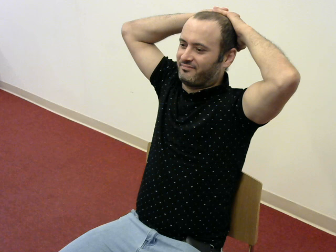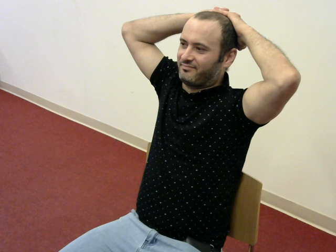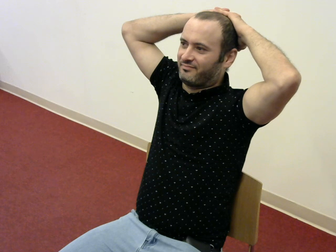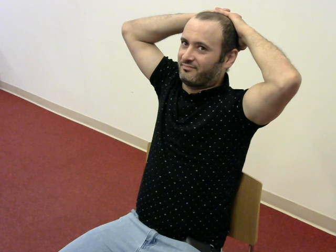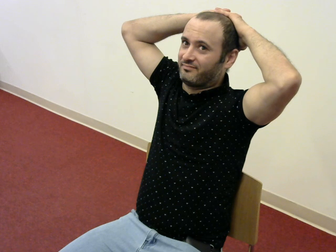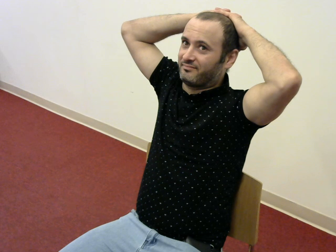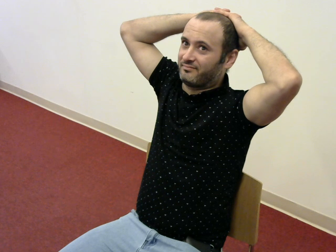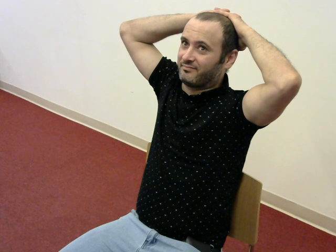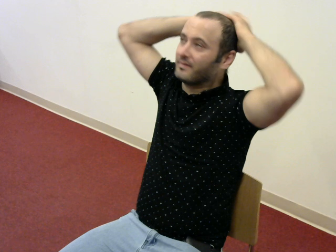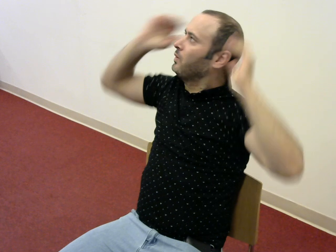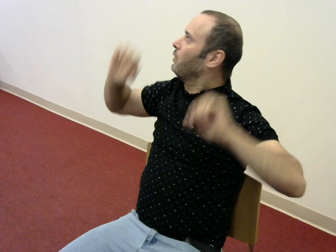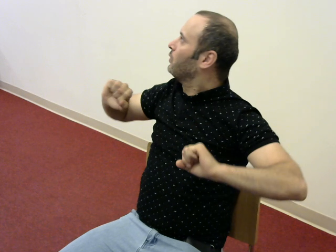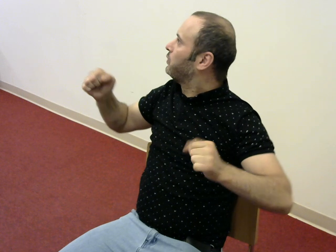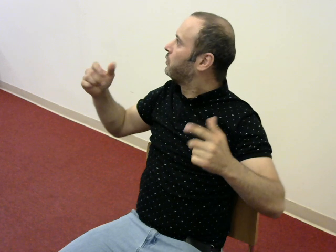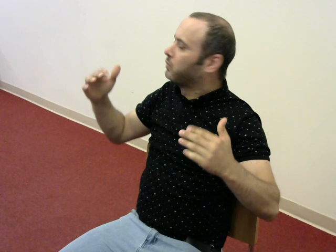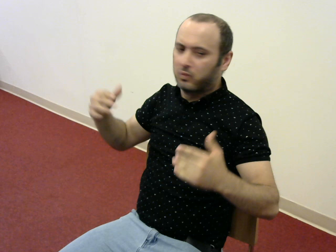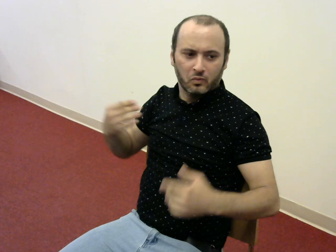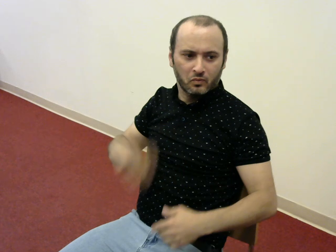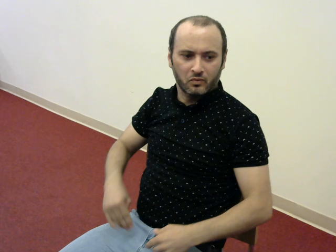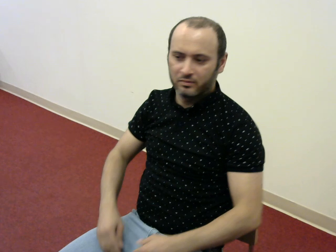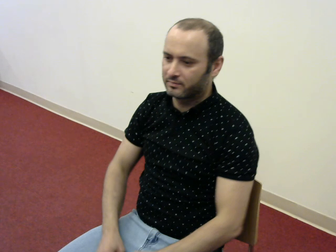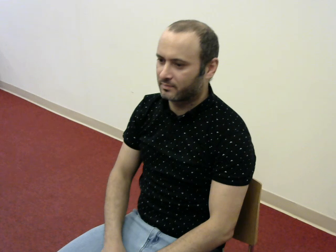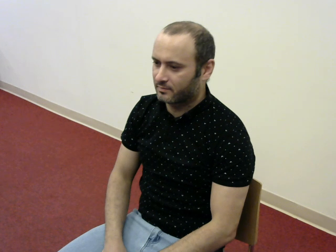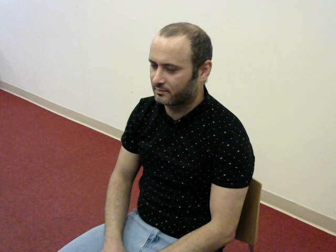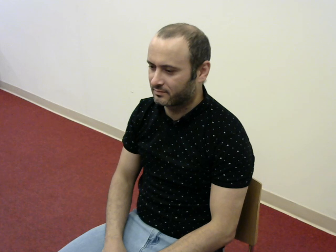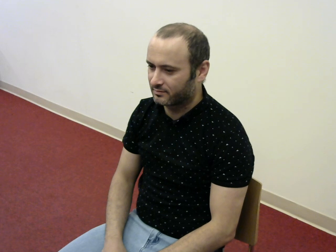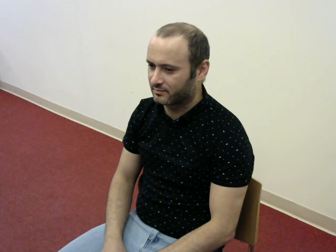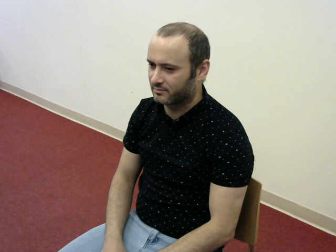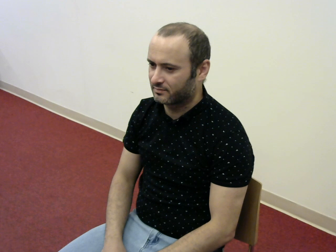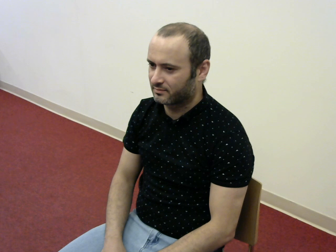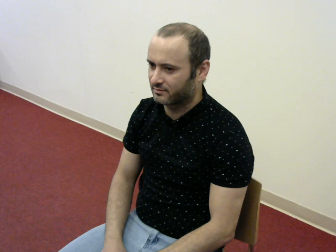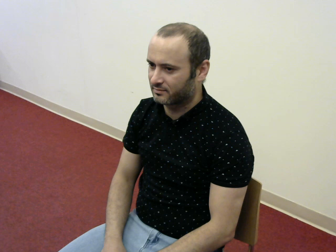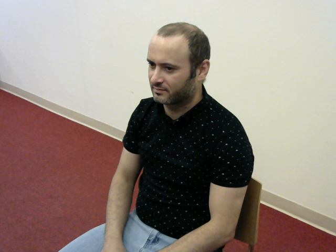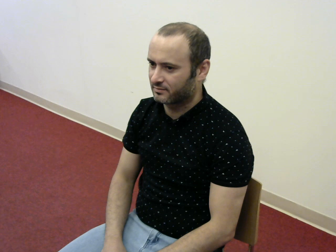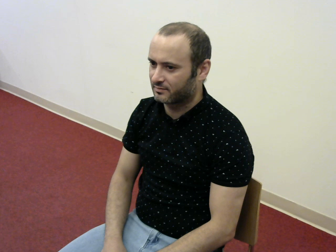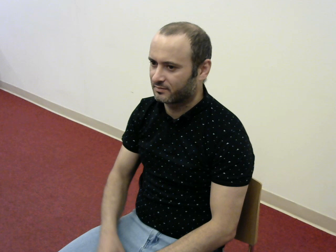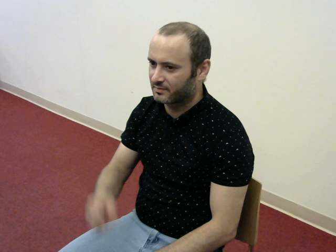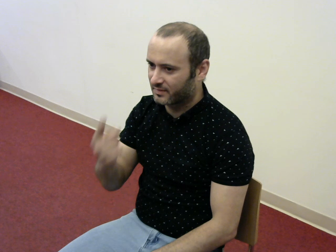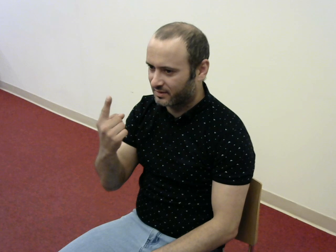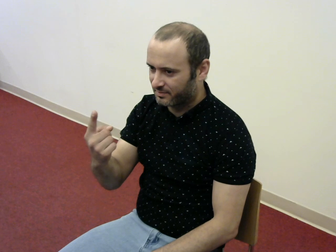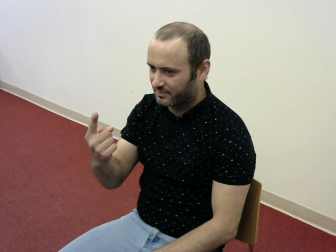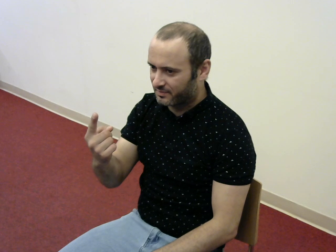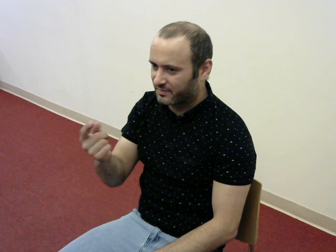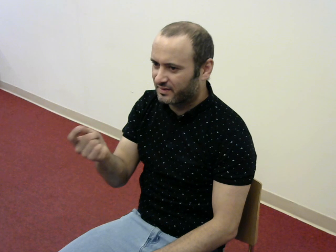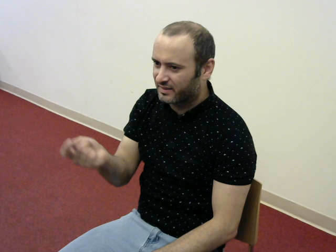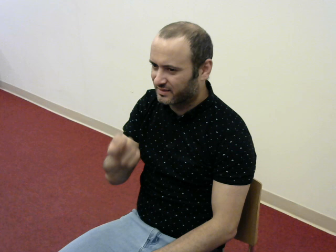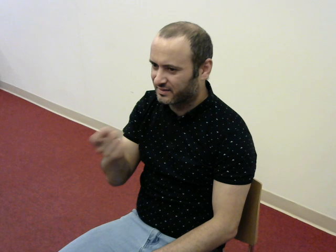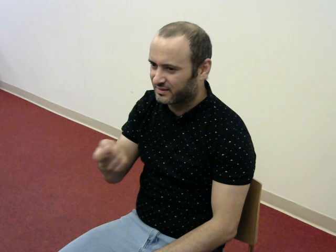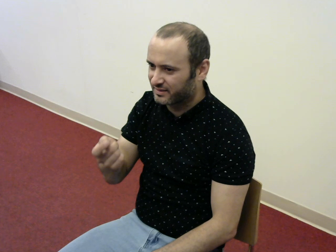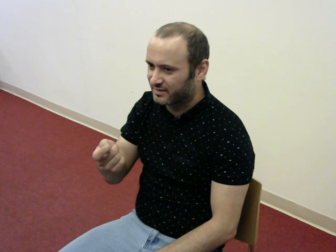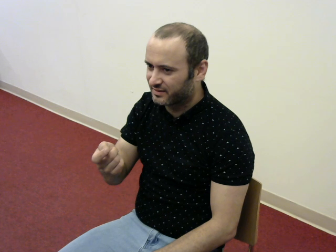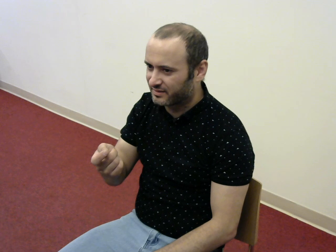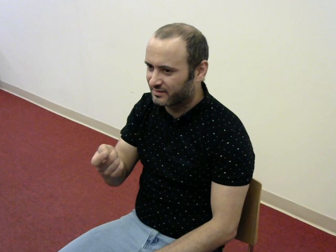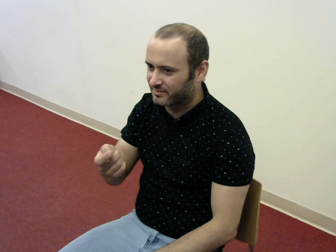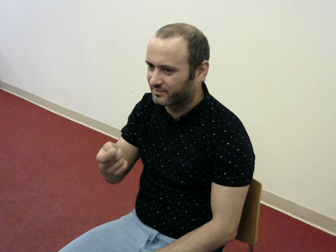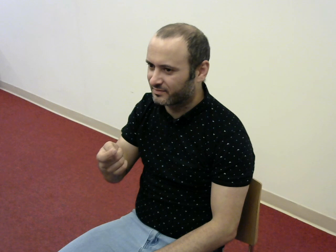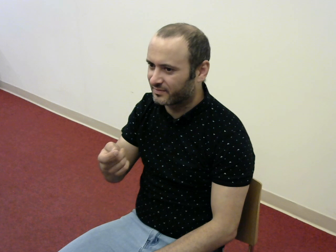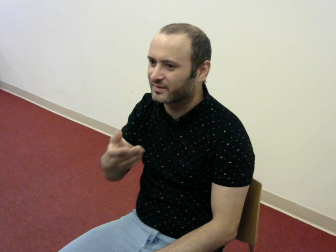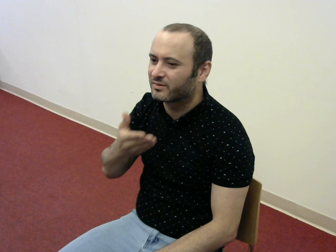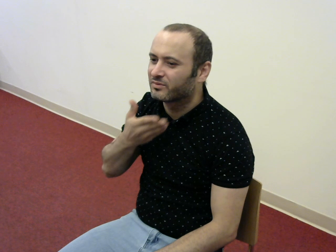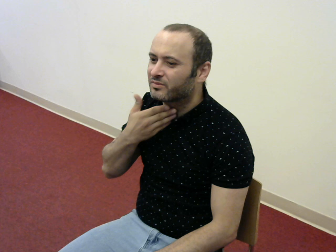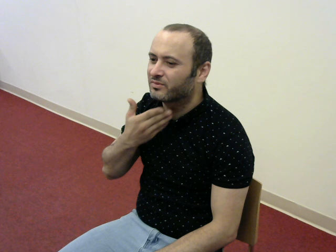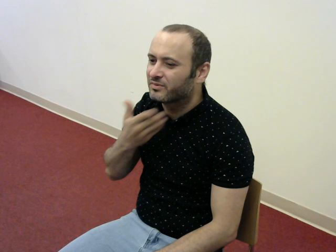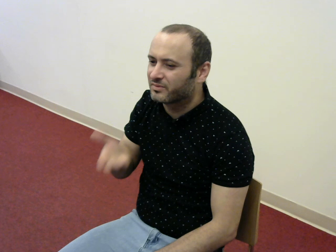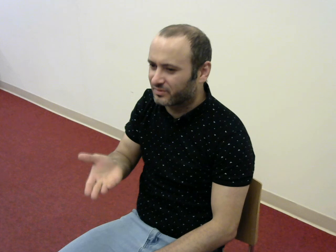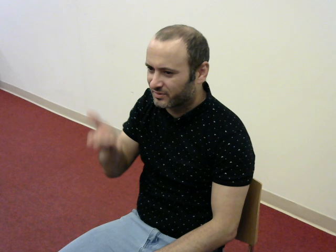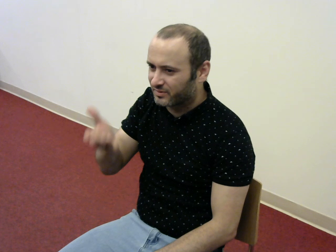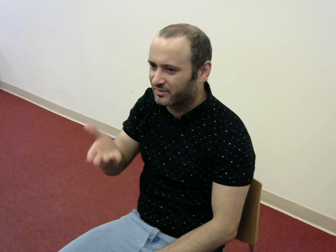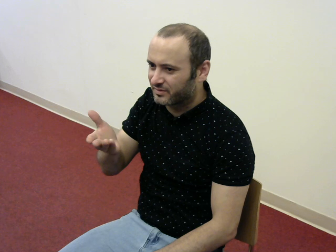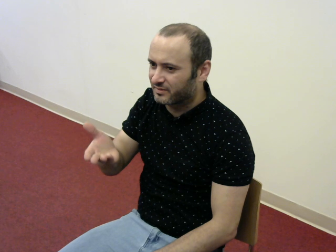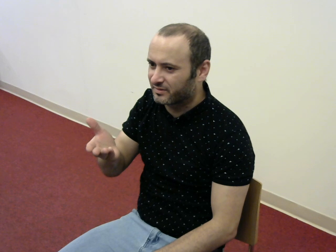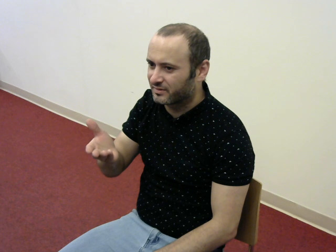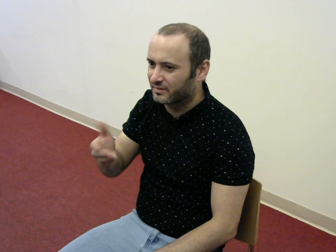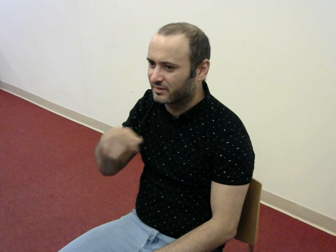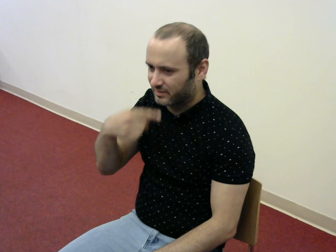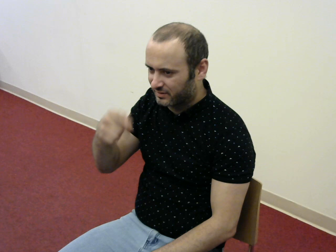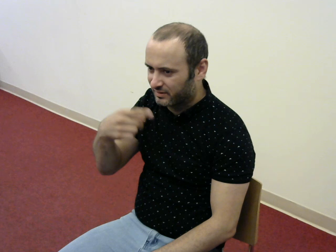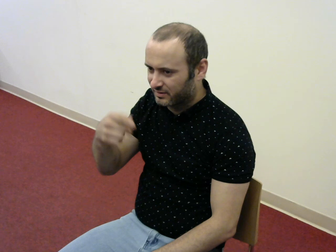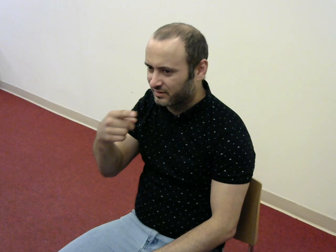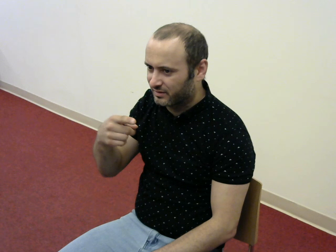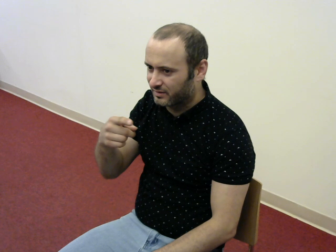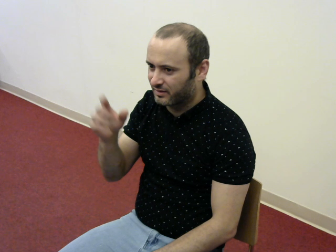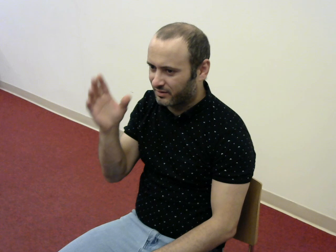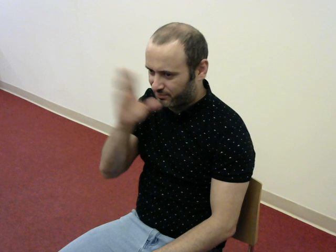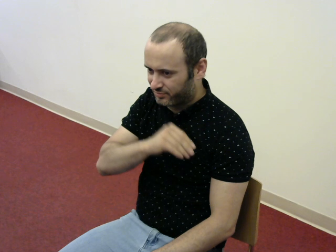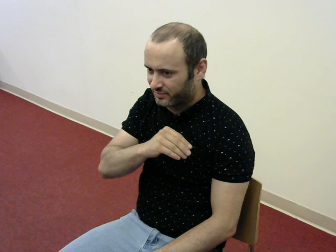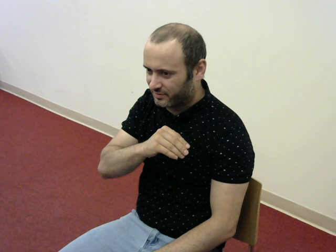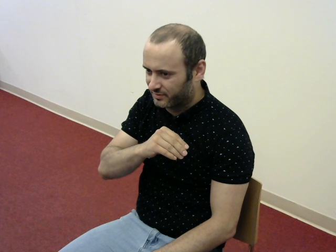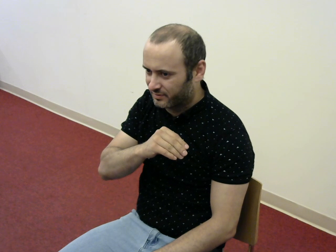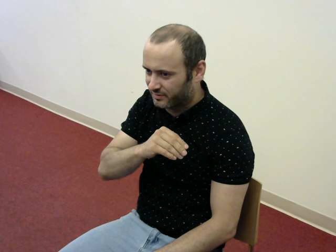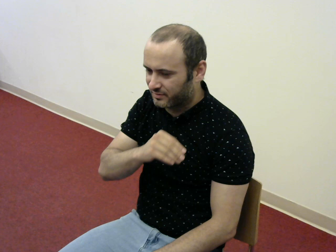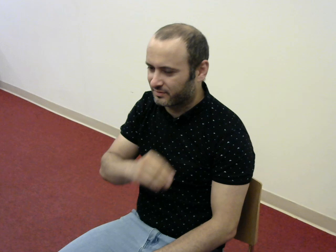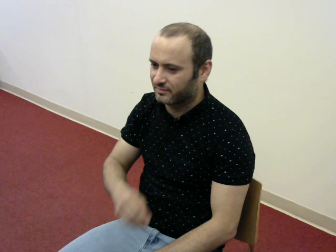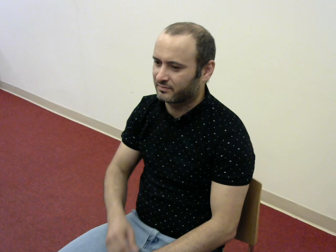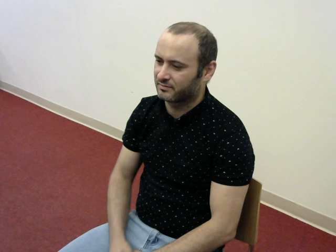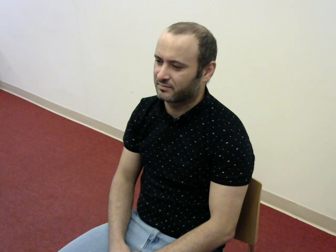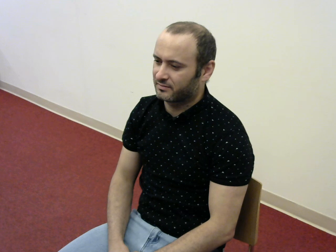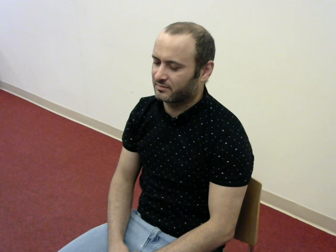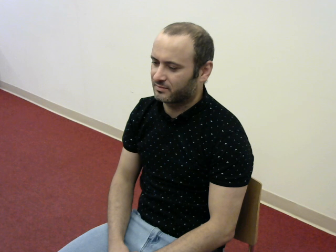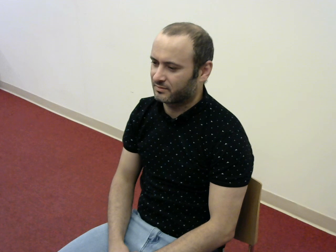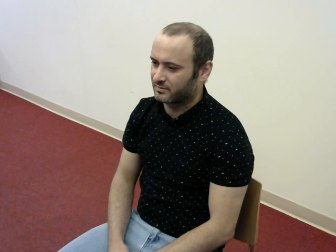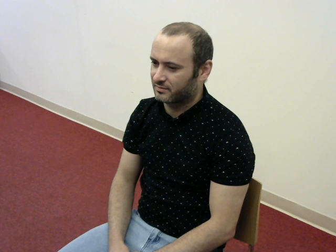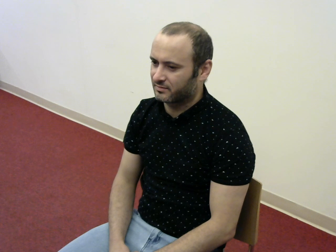Bir az ucadan deyə bilərsinizmi?